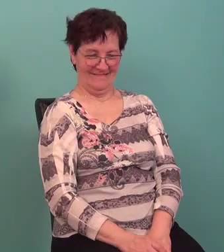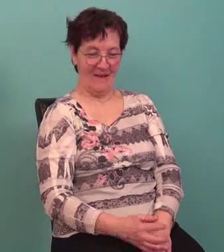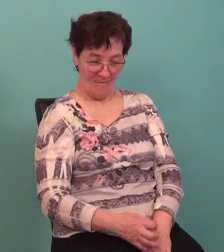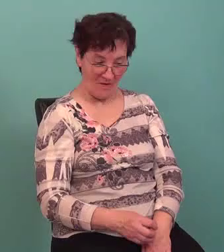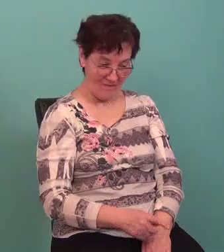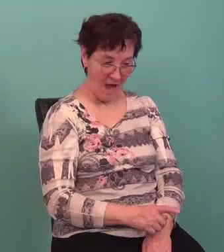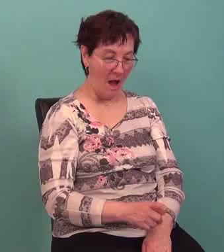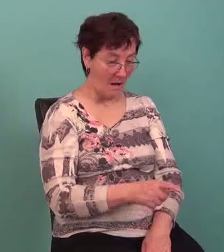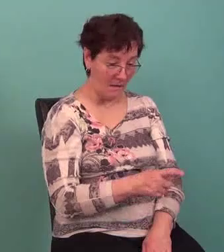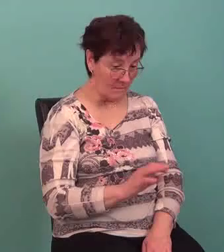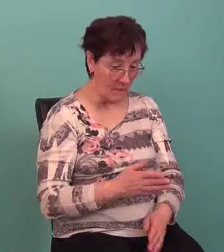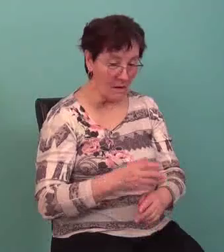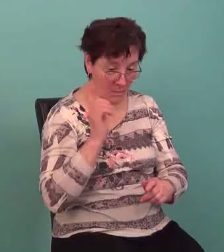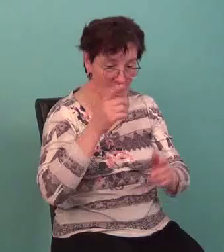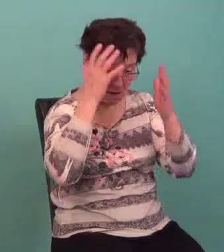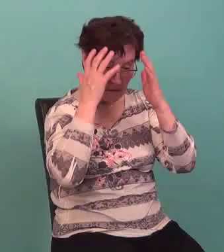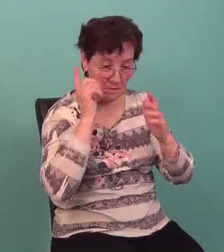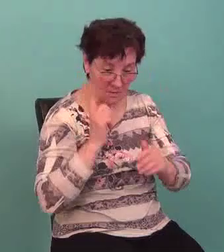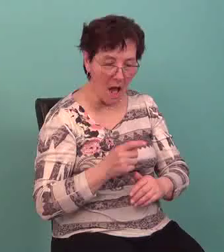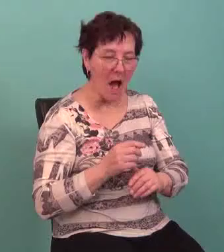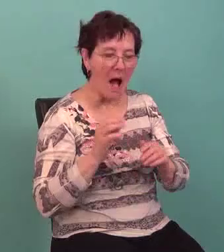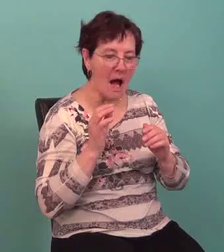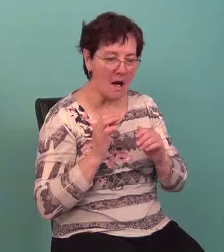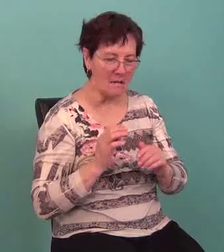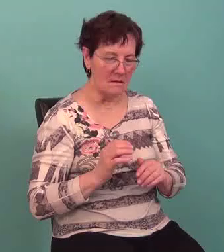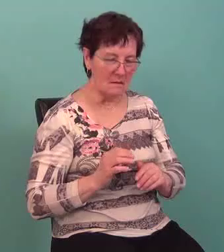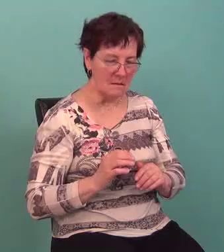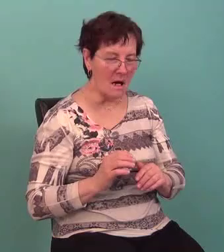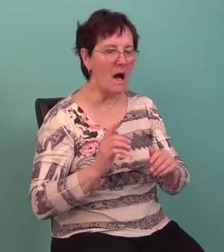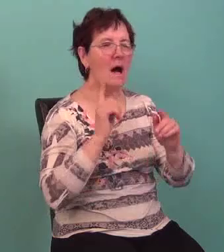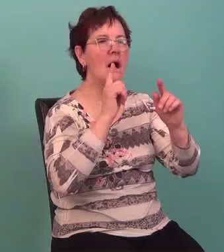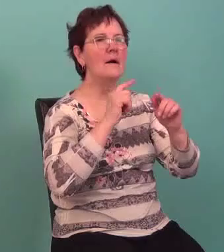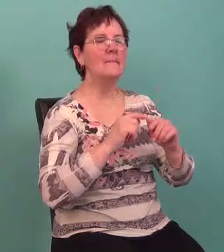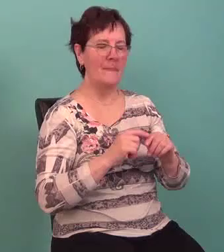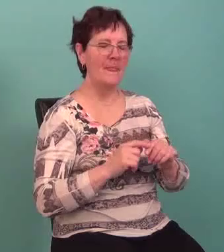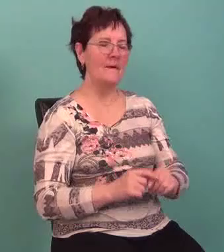Wolno, tylko kask trzeba mieć.